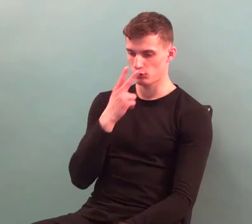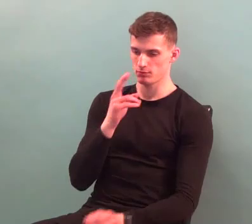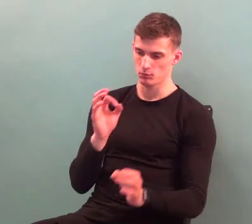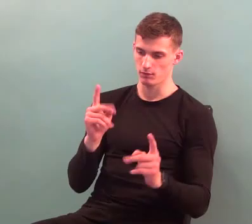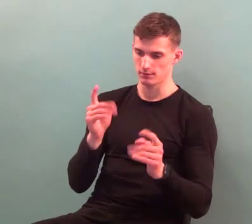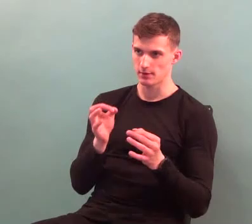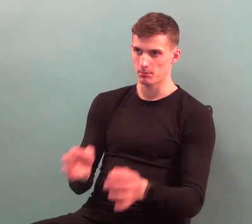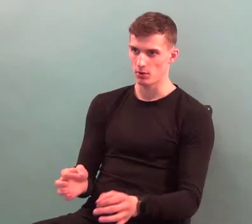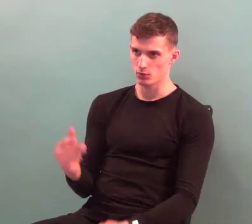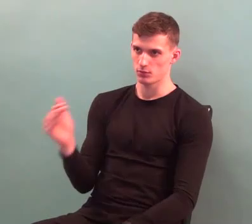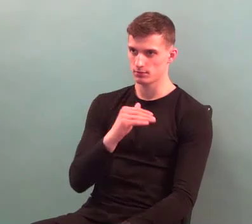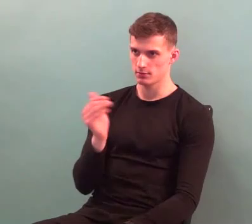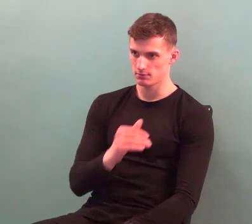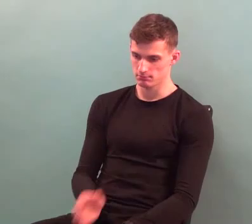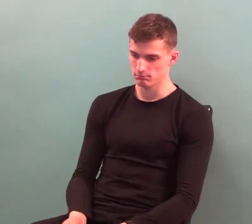Widać dobrze, że chodzi o ostrzeżenie przed jadącymi samochodami.